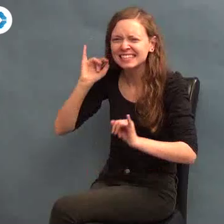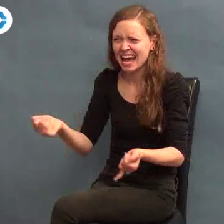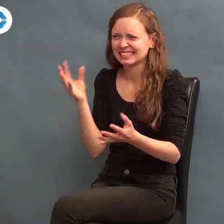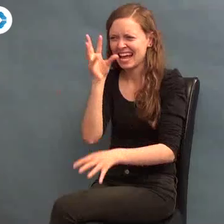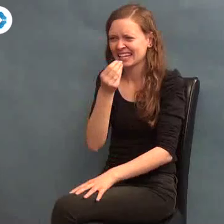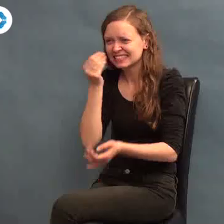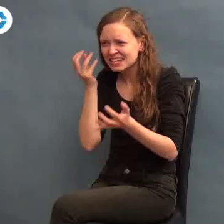Chciał go zjeść.